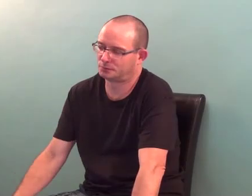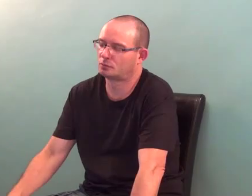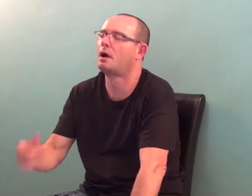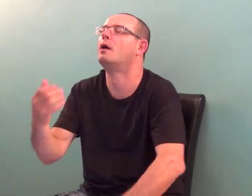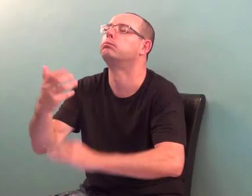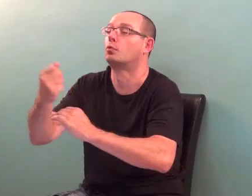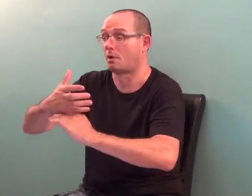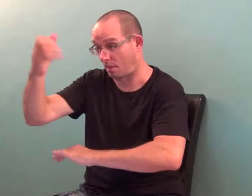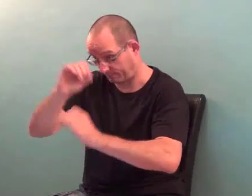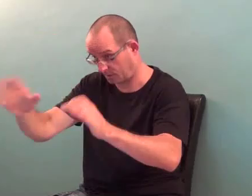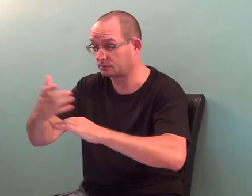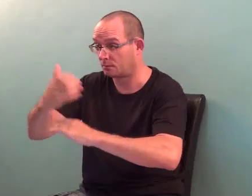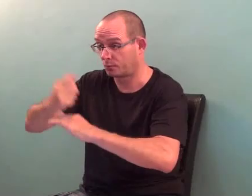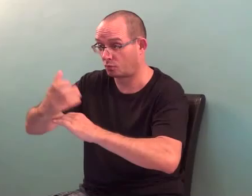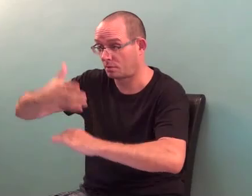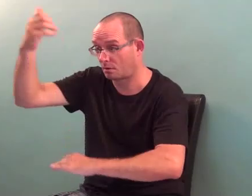Ma wyjaśniać o co chodzi z butelką?